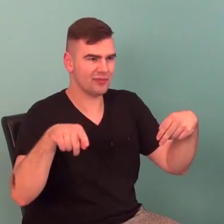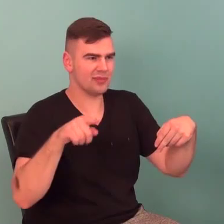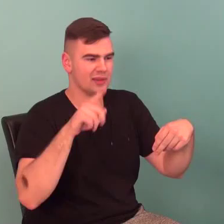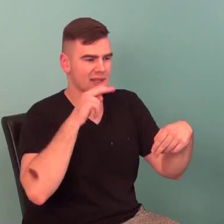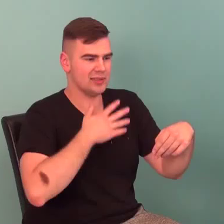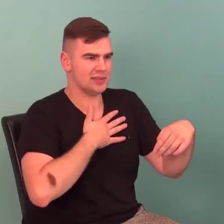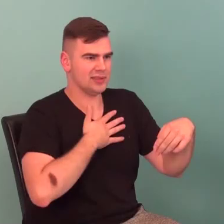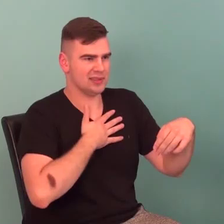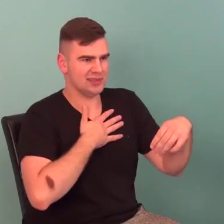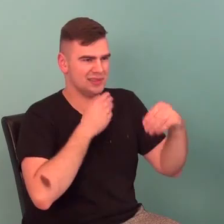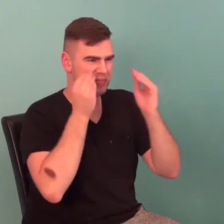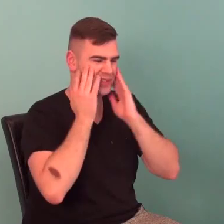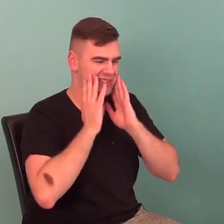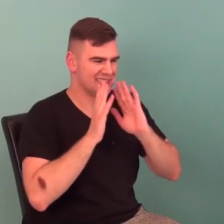Tata denerwuje się, poci się.